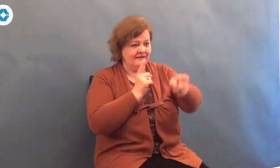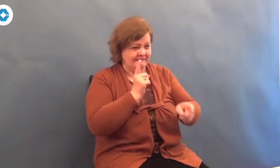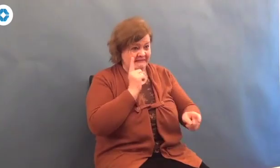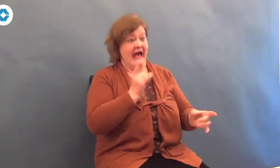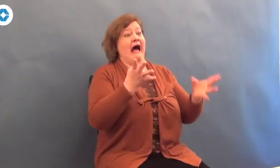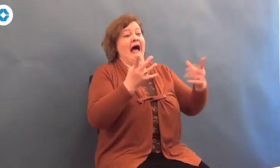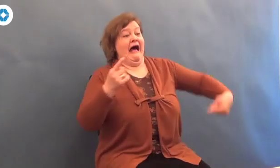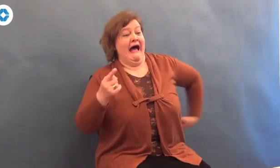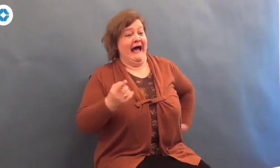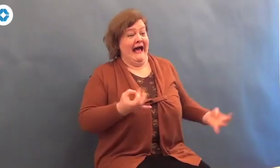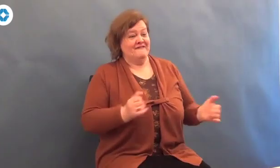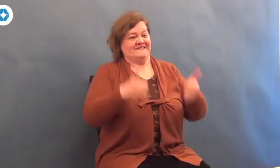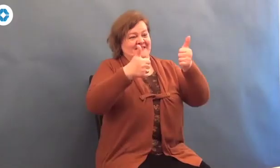Myszka Miki przestraszyła się, bo dostała strzałką w pupę i wstaje.